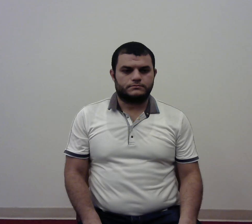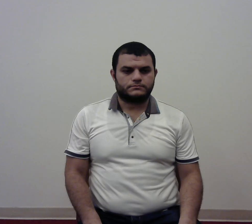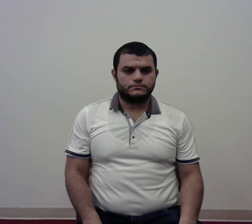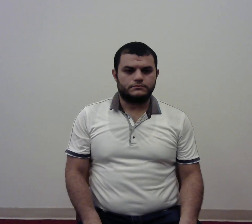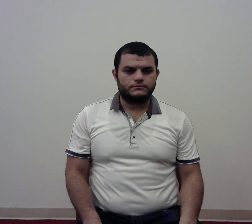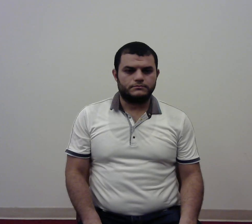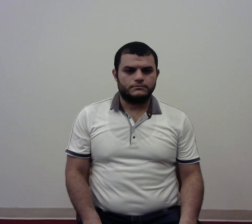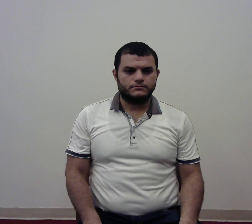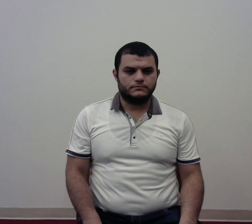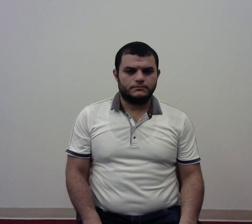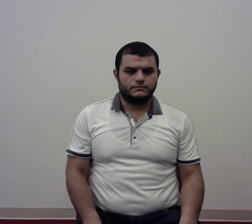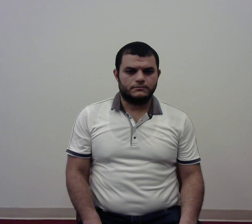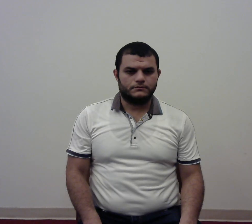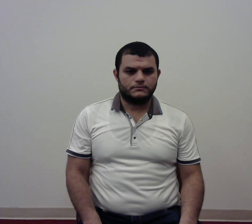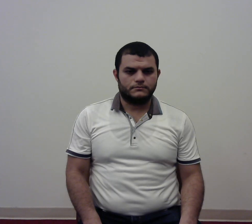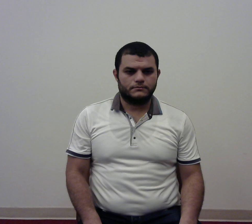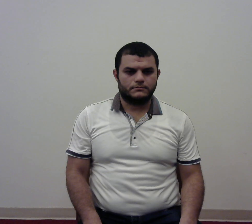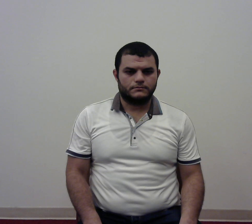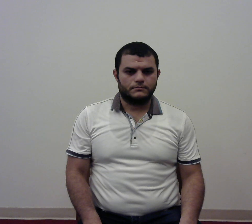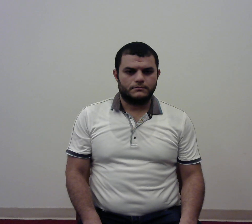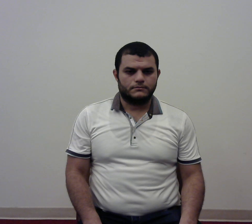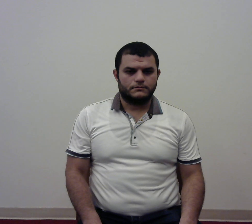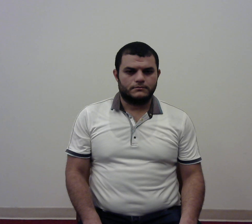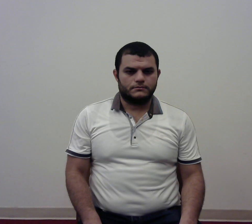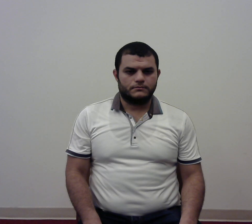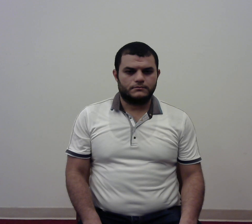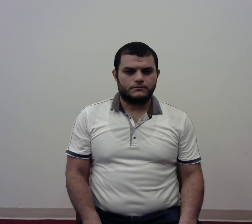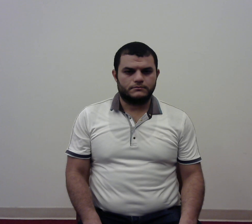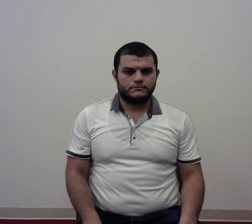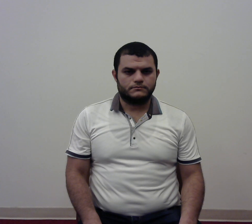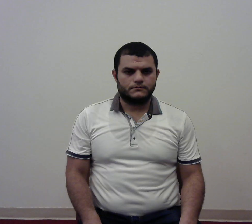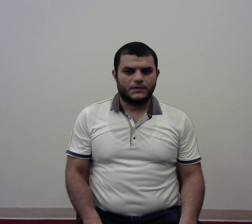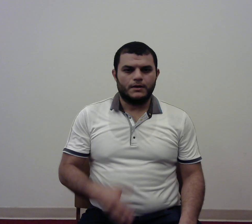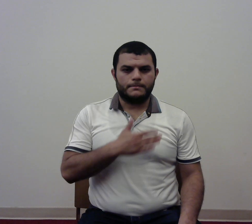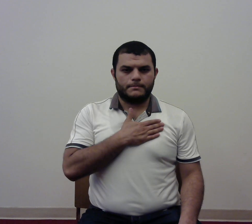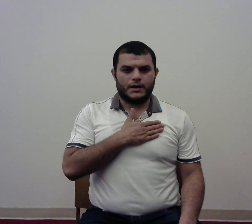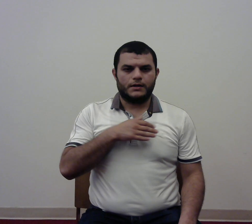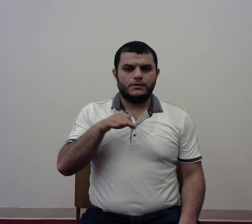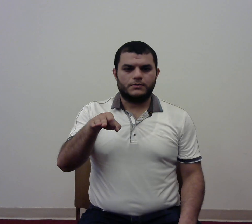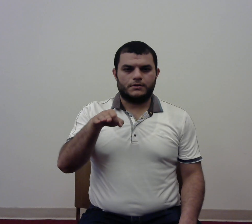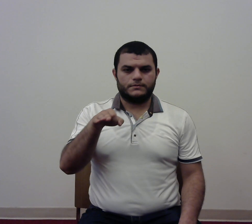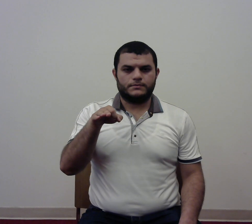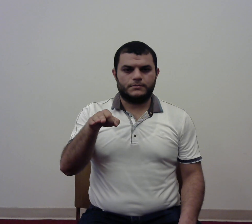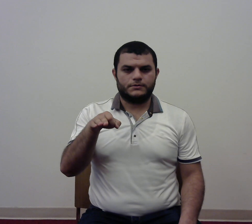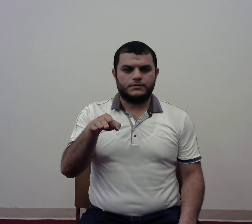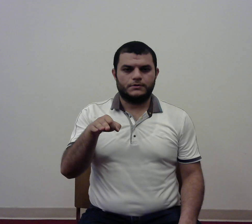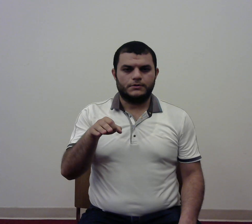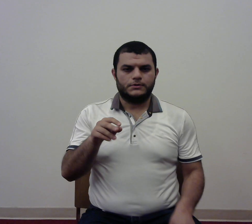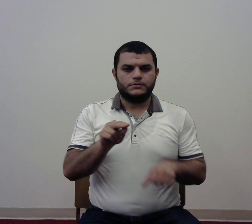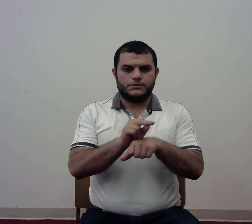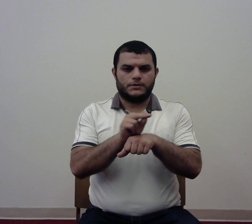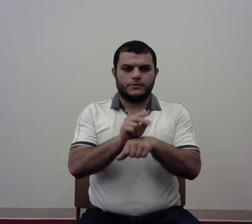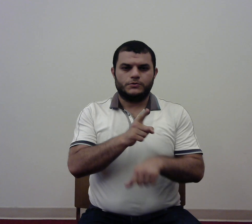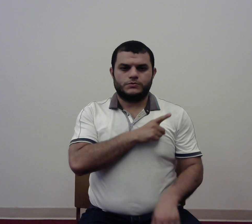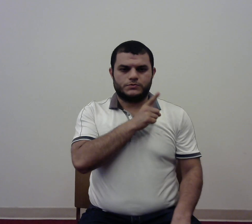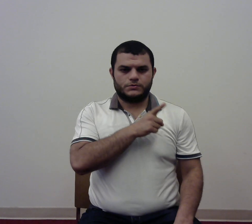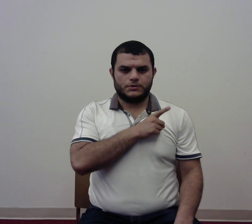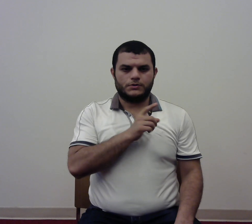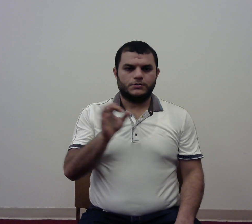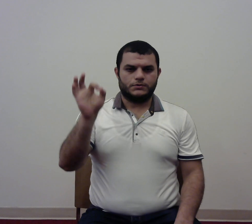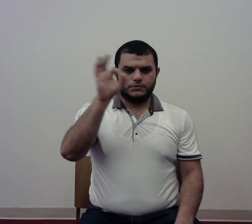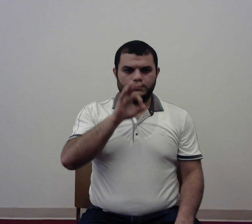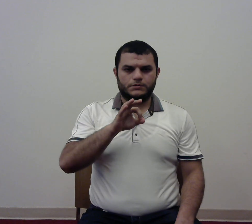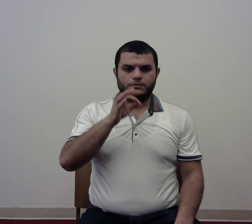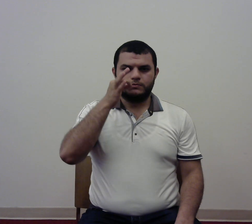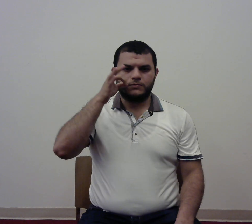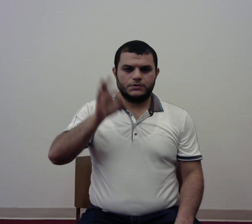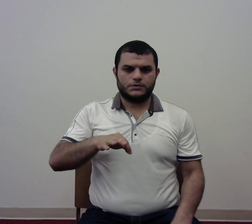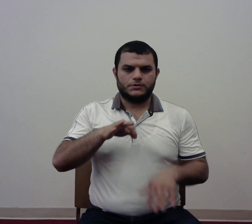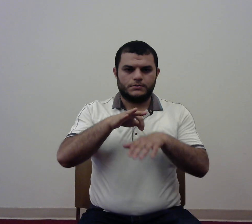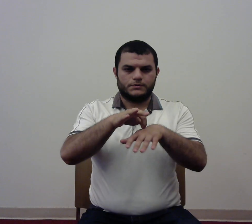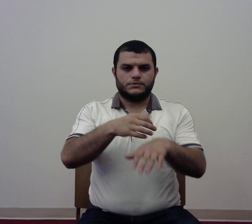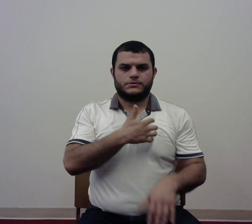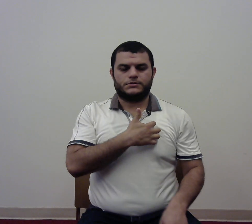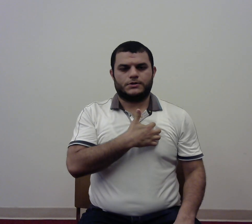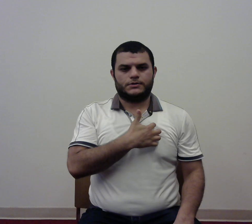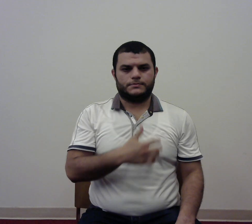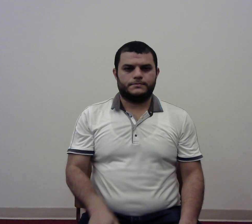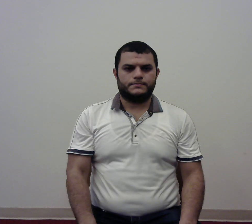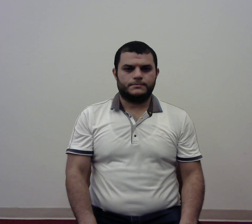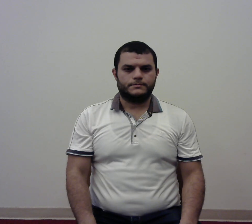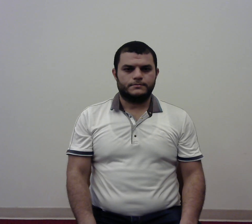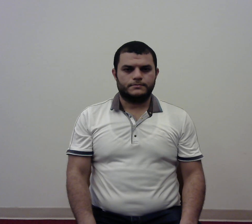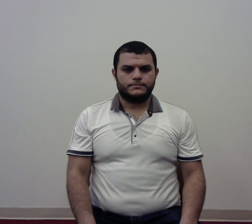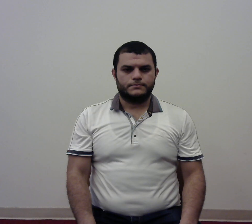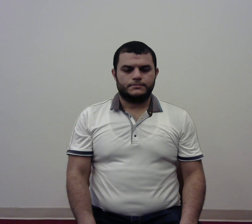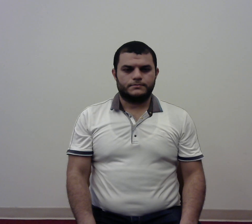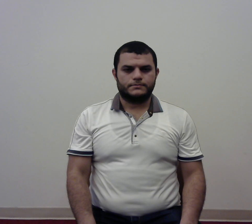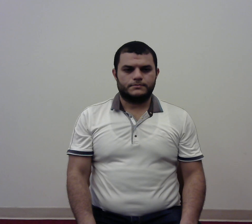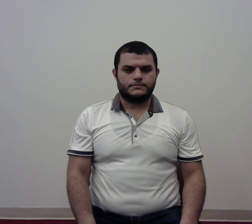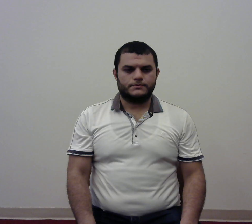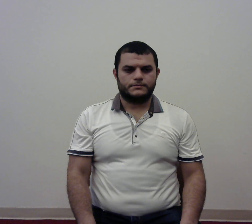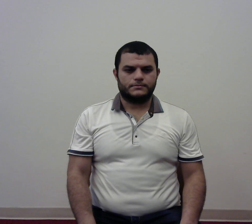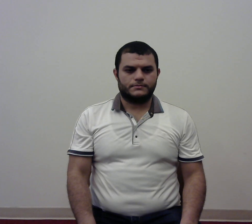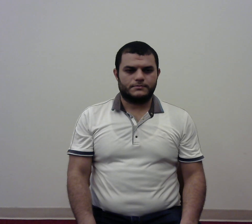Mən avtomobil təmiri üzrə təcrübə keçmək istəyirəm